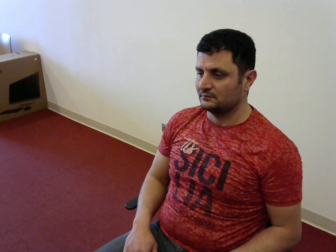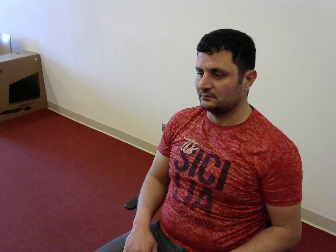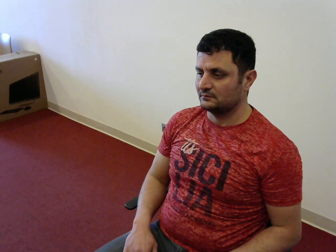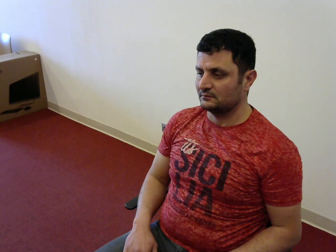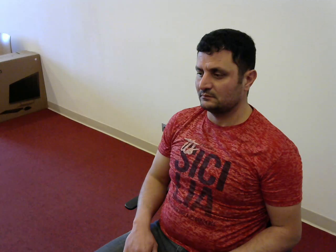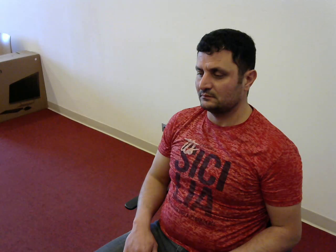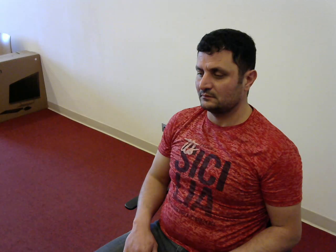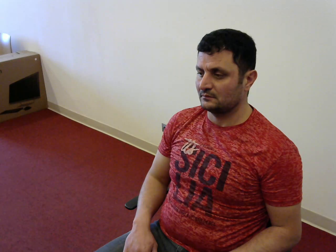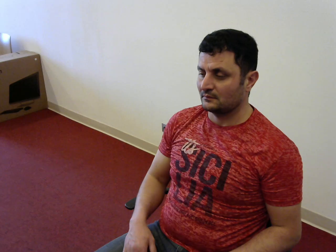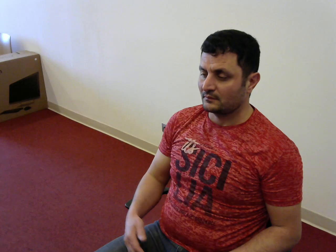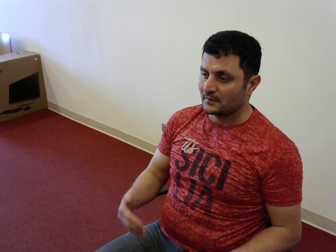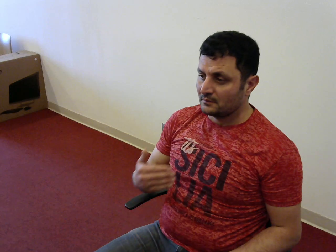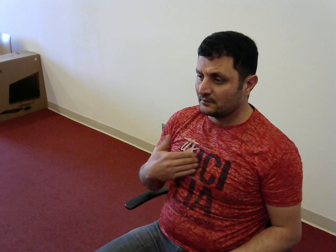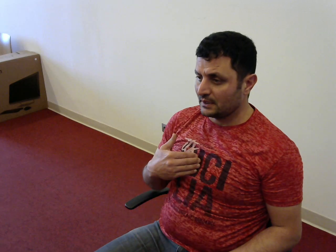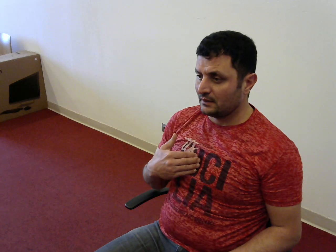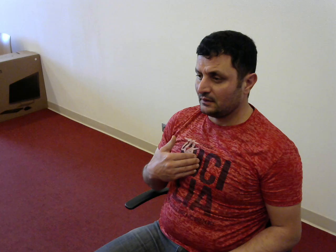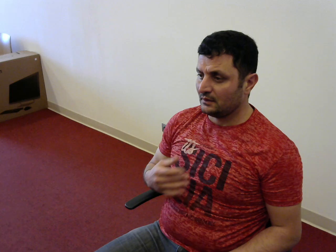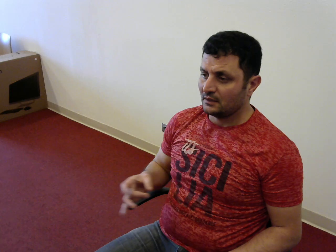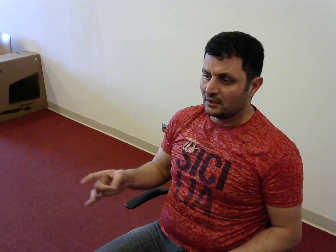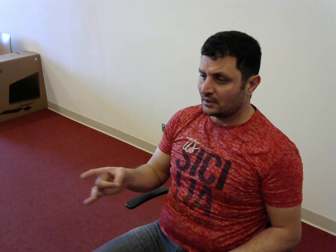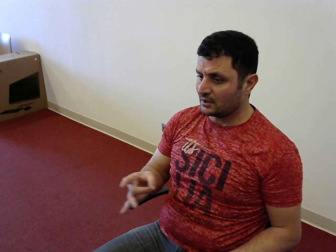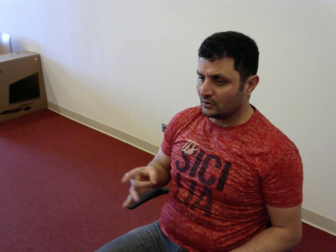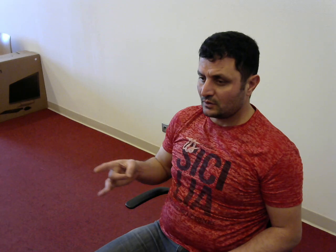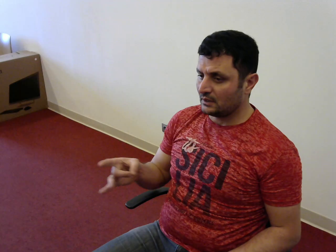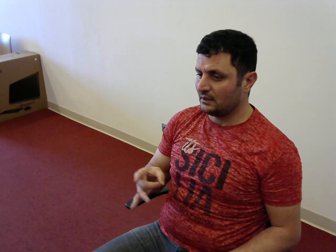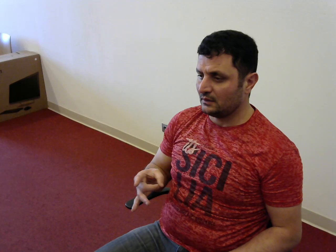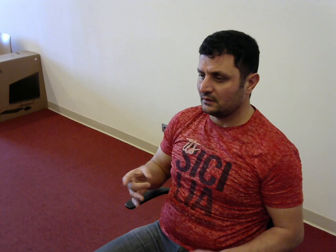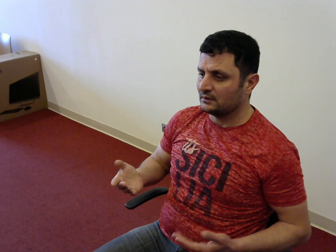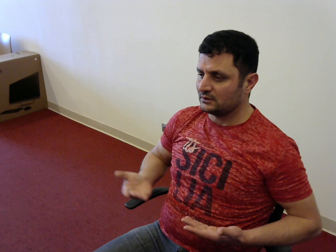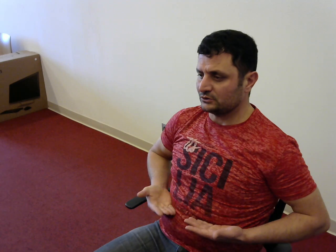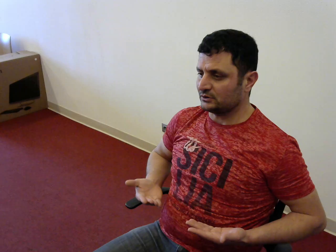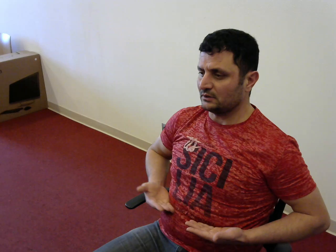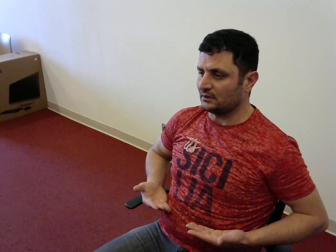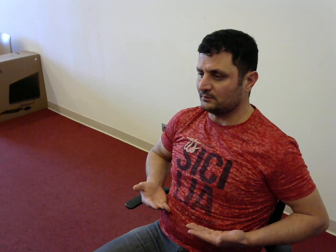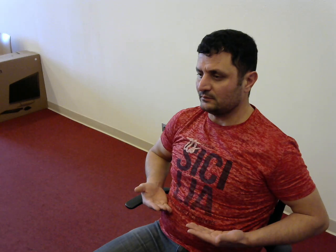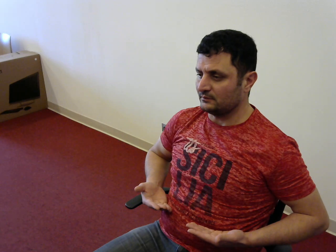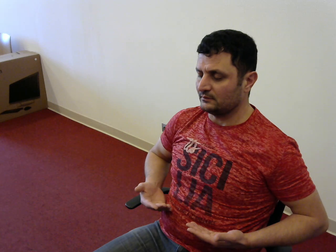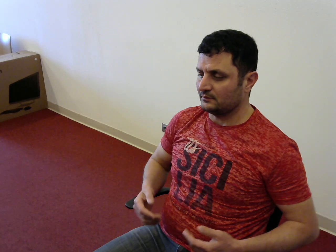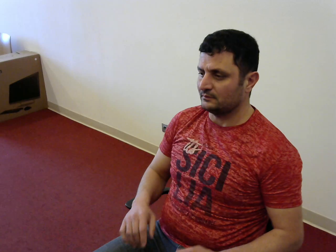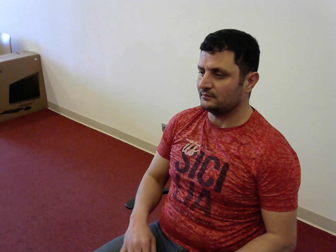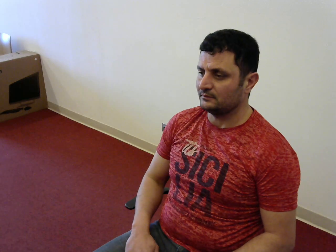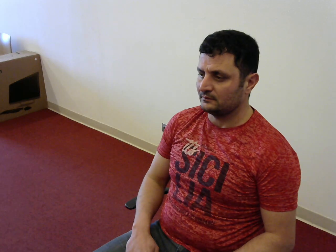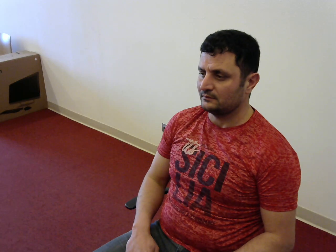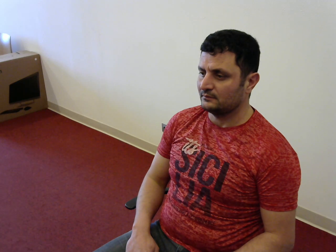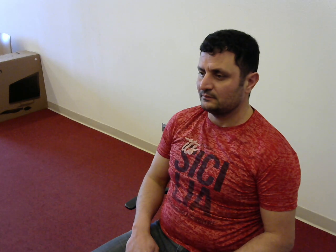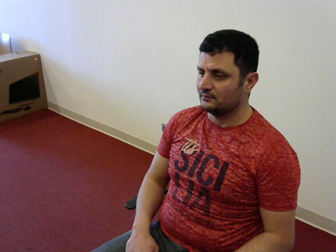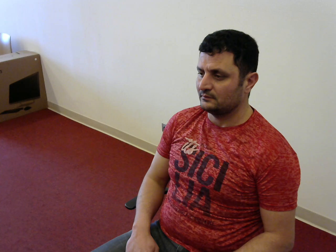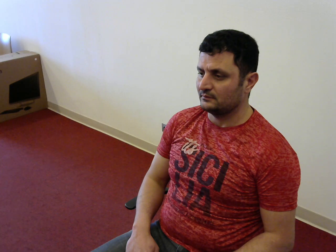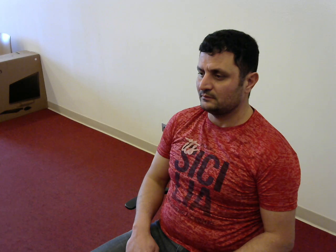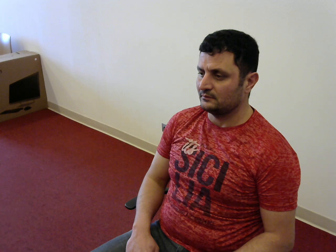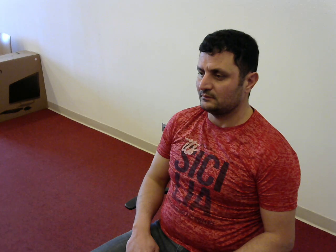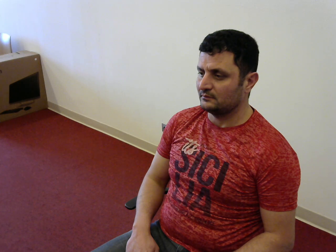Mən rayonda yaşayıram